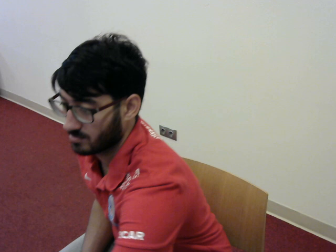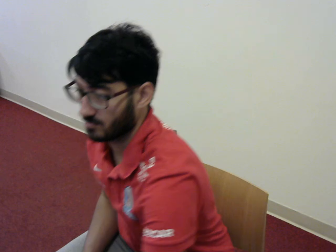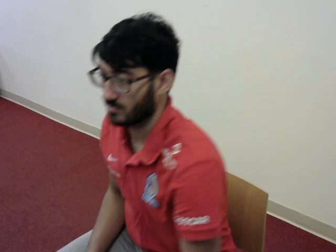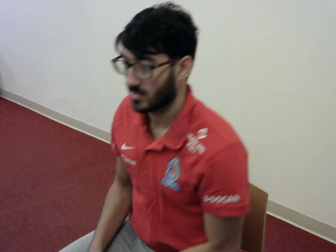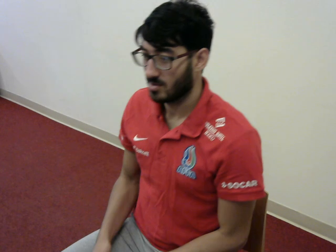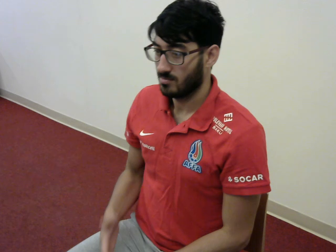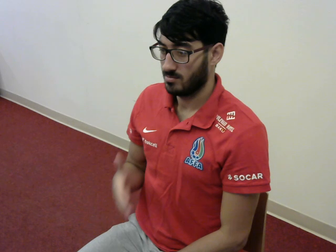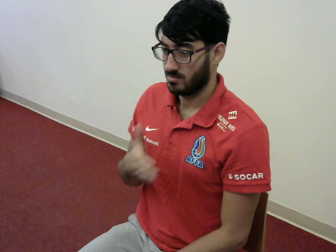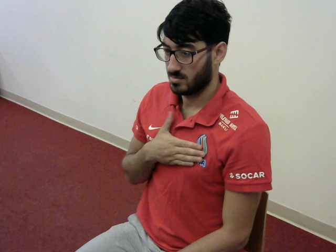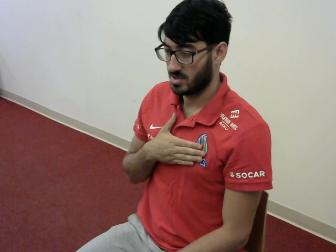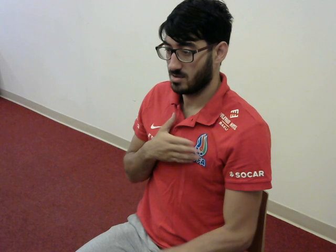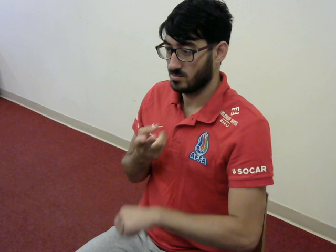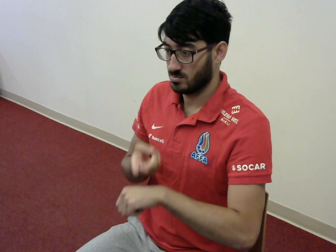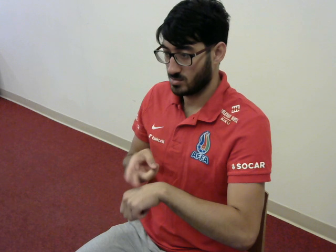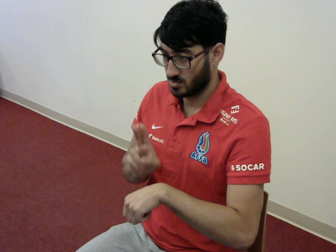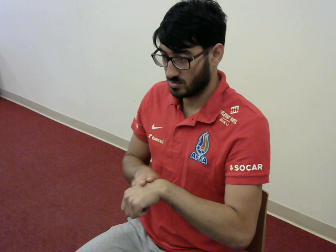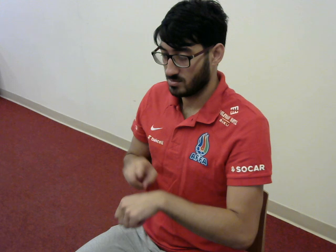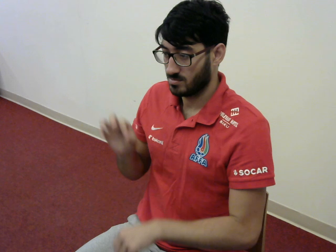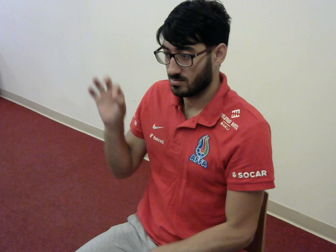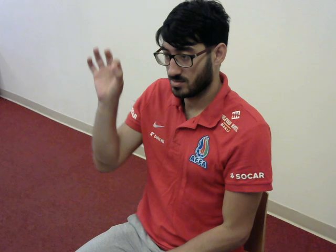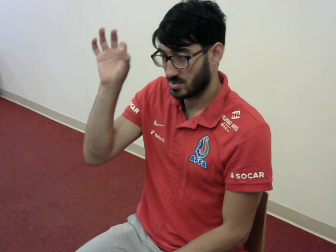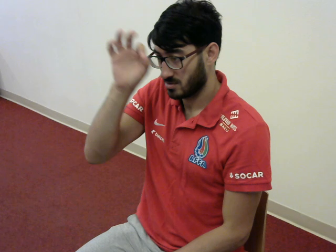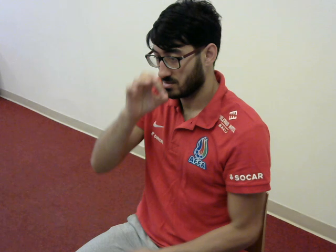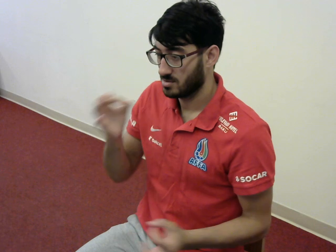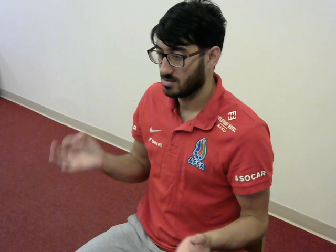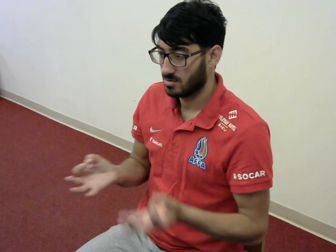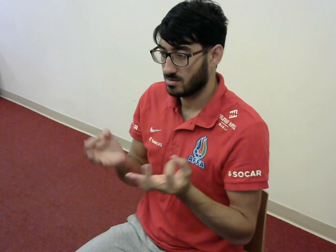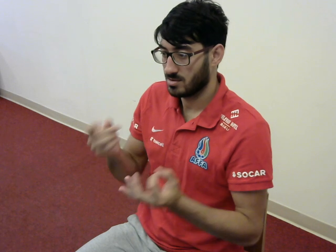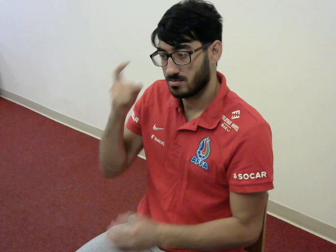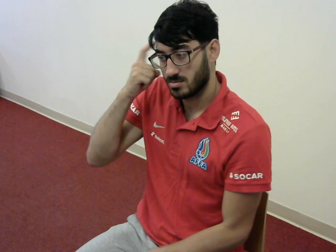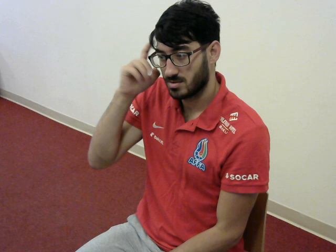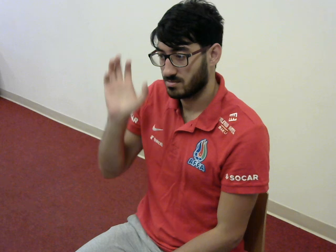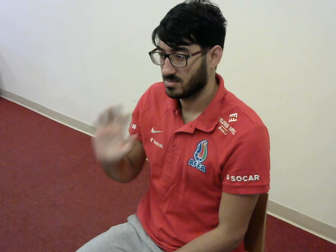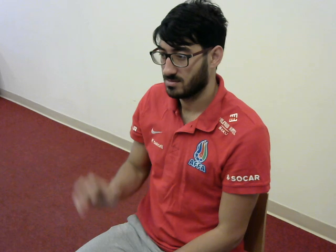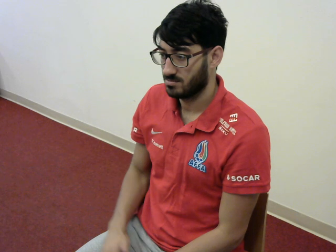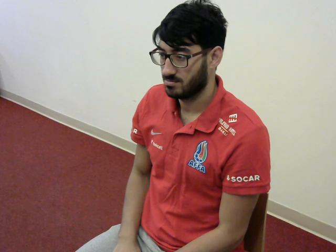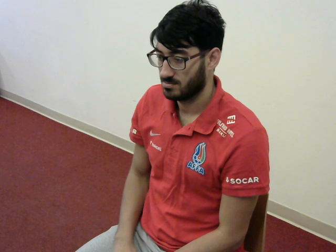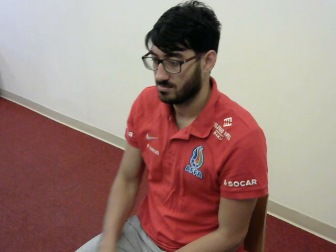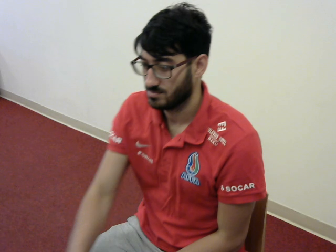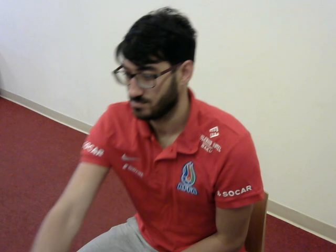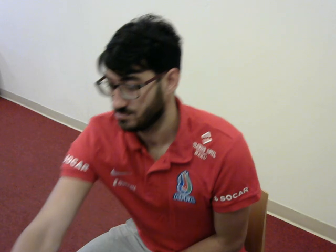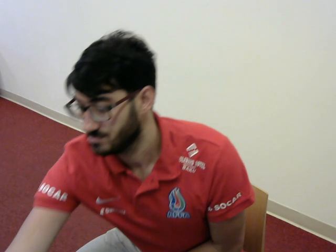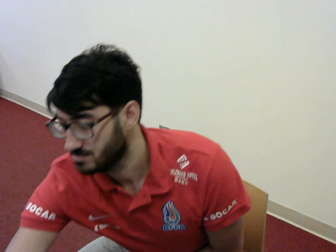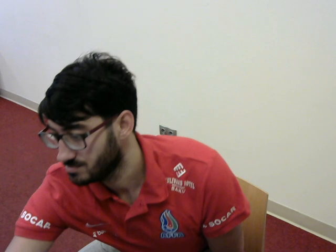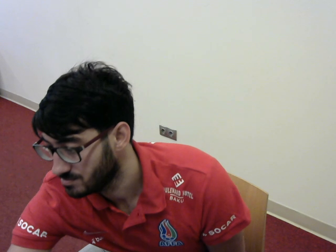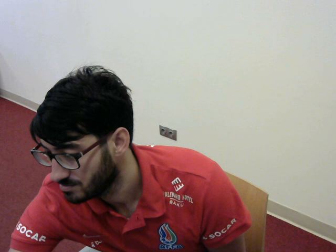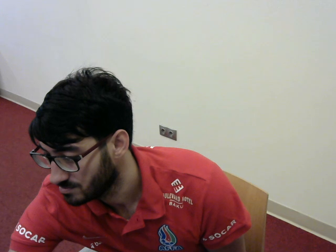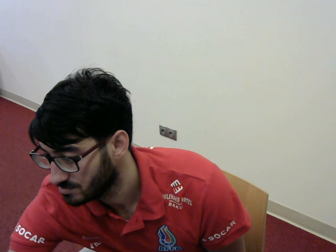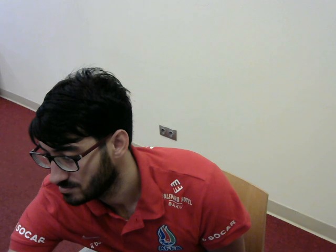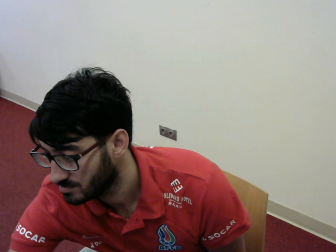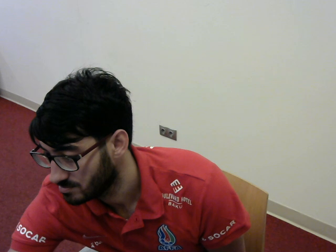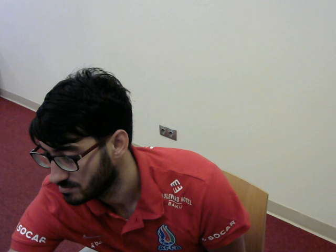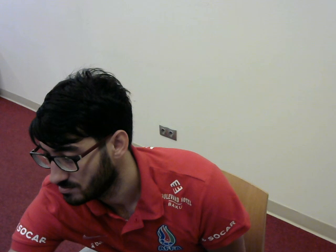Mən bu barədə heç nə bilmirəm